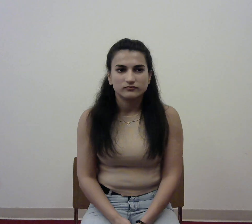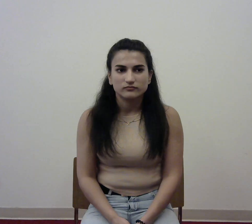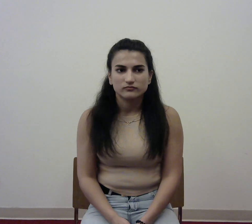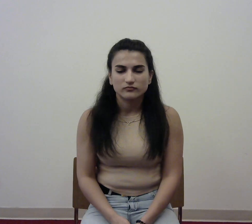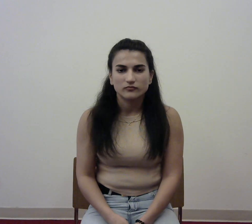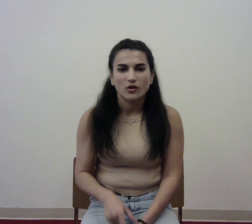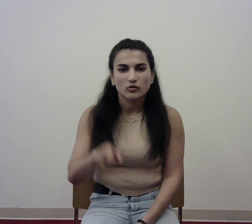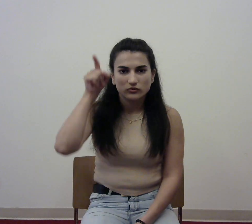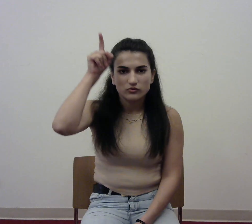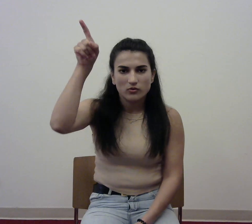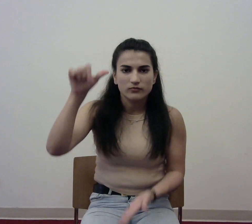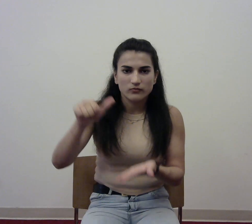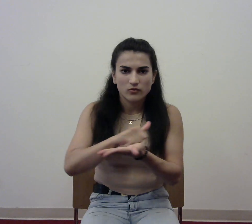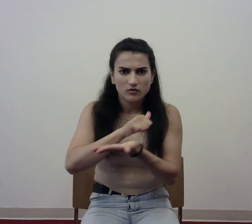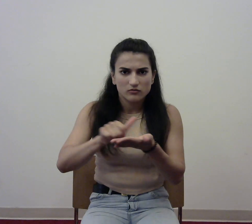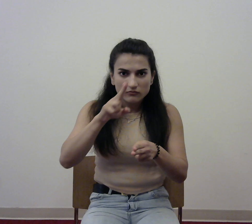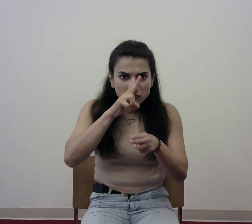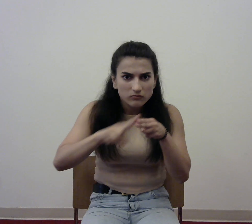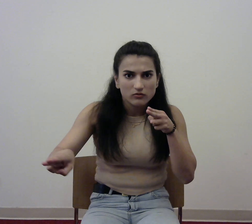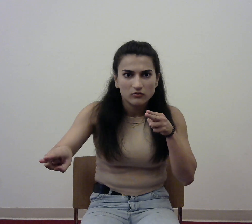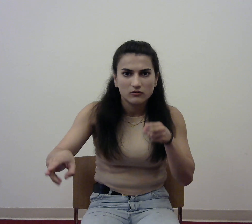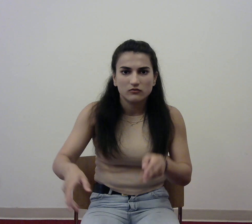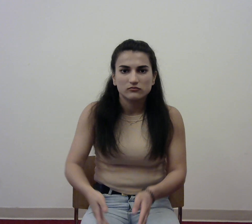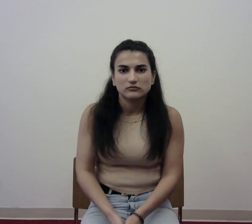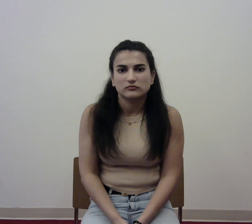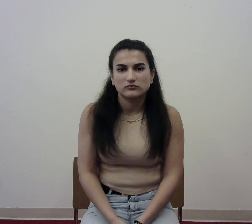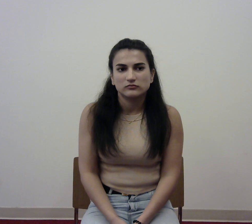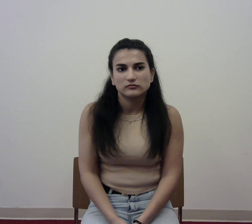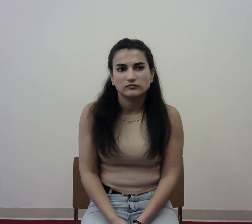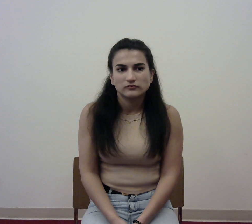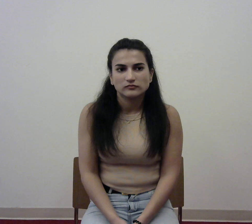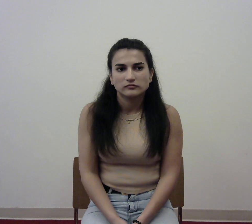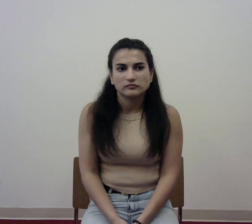O sənədlərini itirib